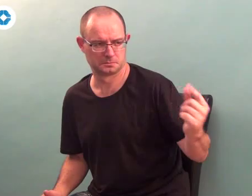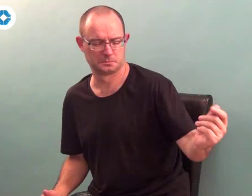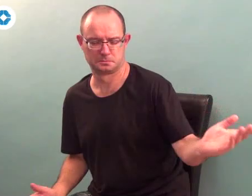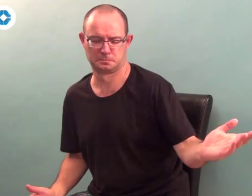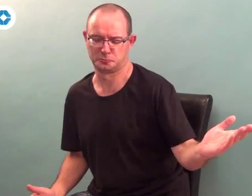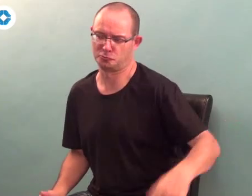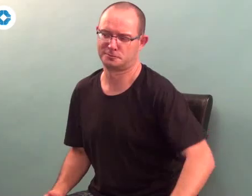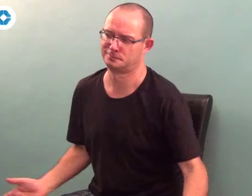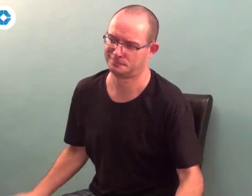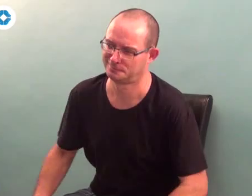I koniec.